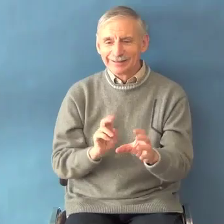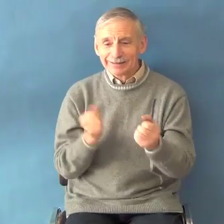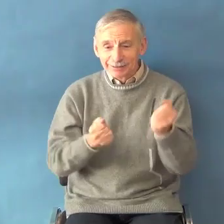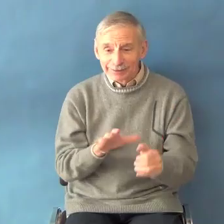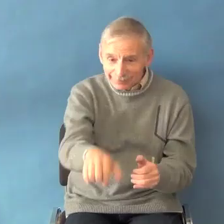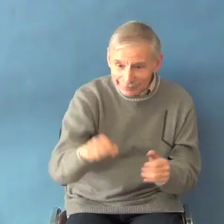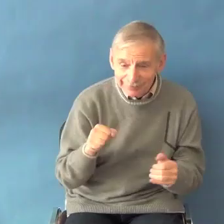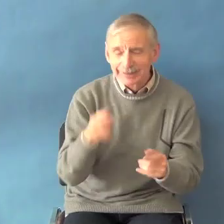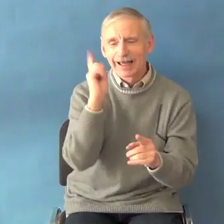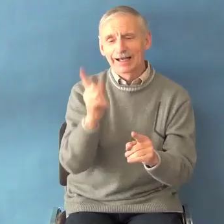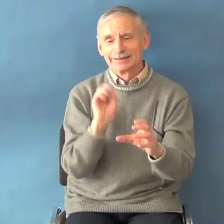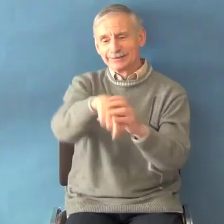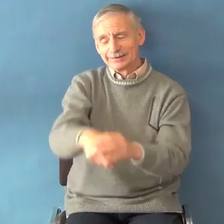Zakaz otwierania drzwi i wsiadania do samochodu.